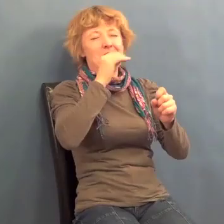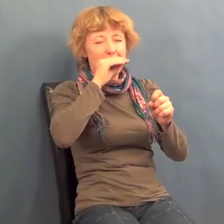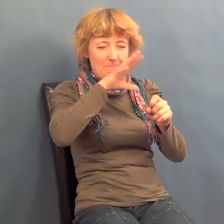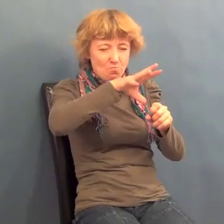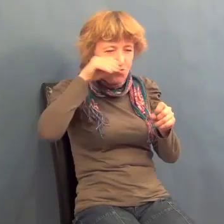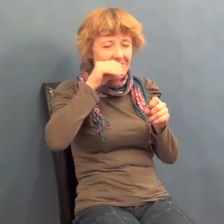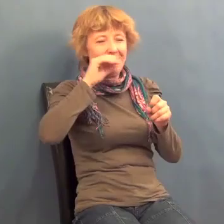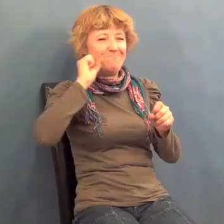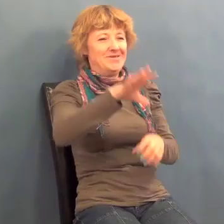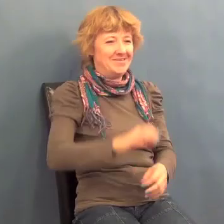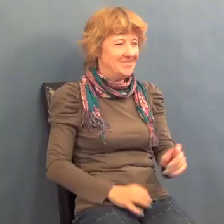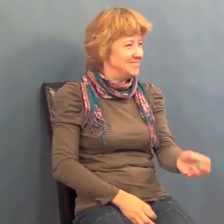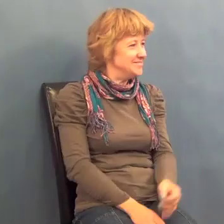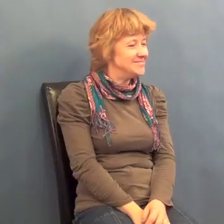Nabrała wody i wypluła ją.